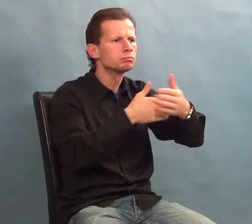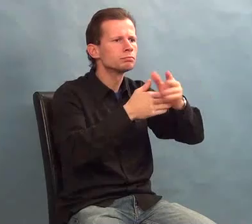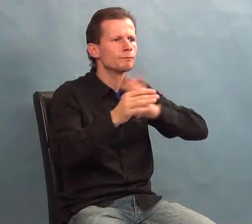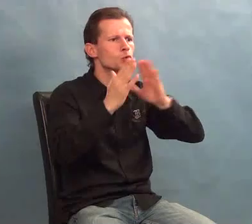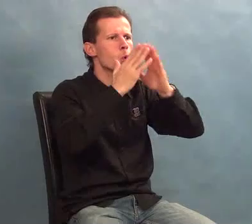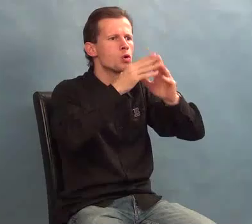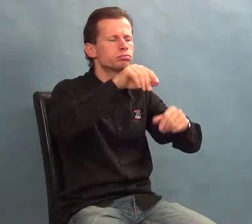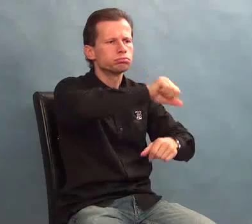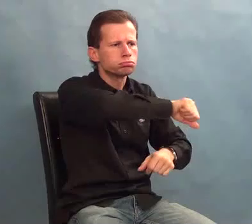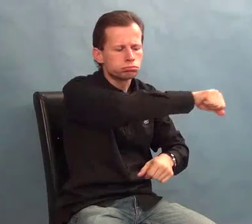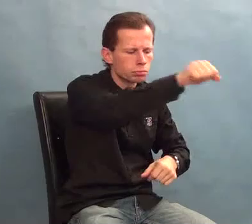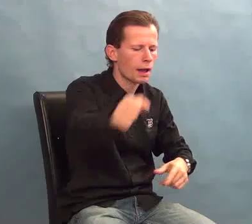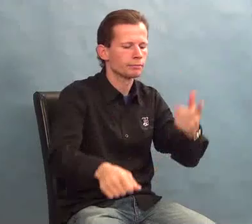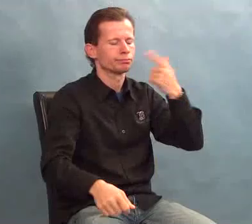Tata otworzył drzwi do swojego domu.